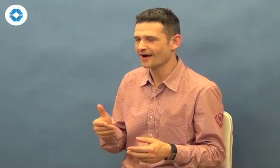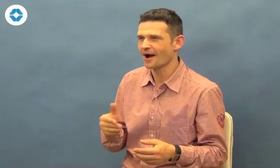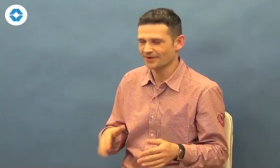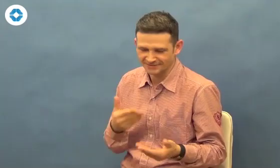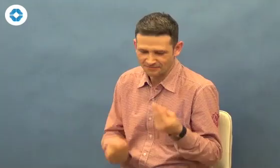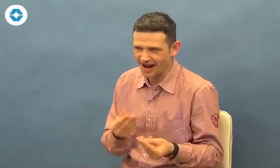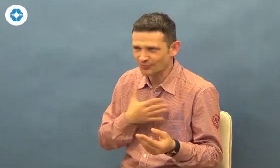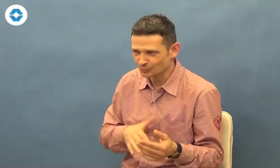Pies lubi się bawić.